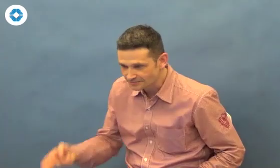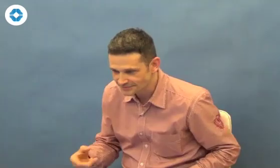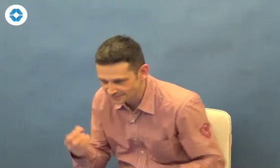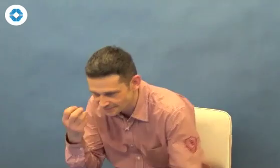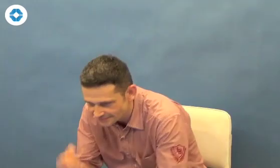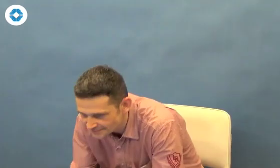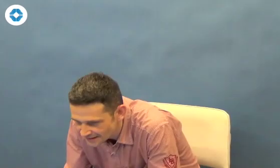Szok.